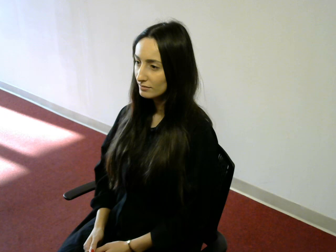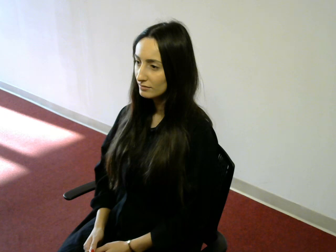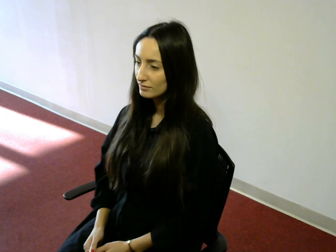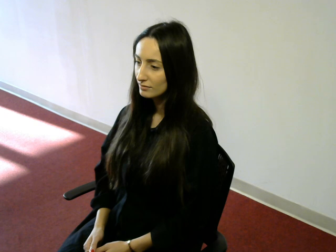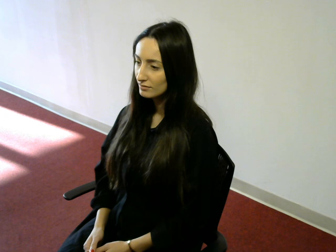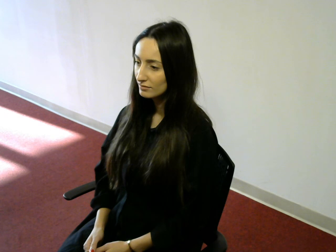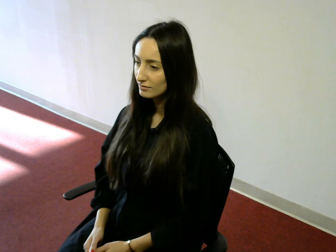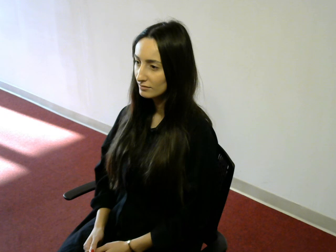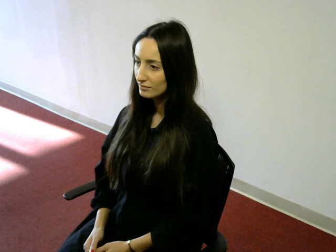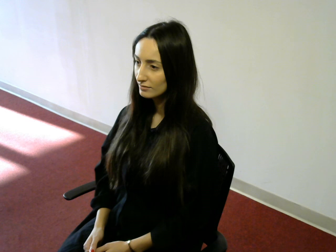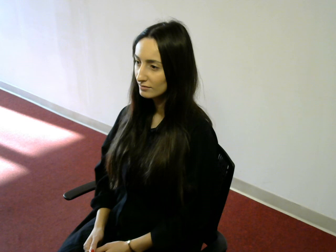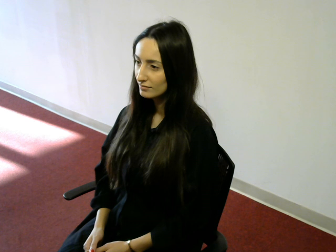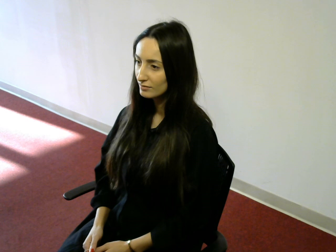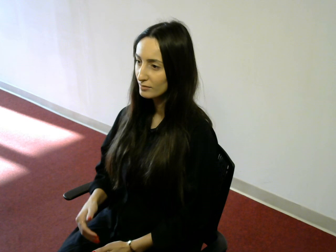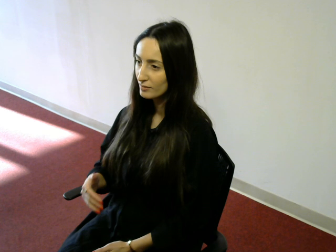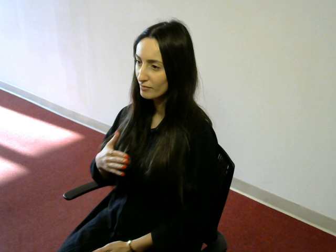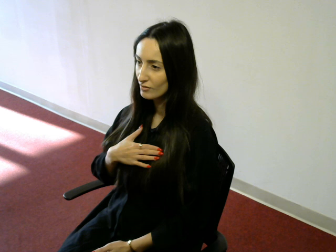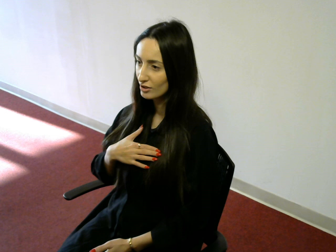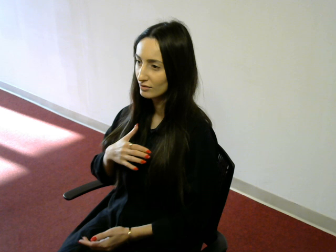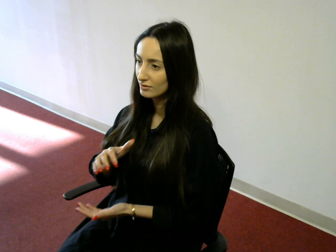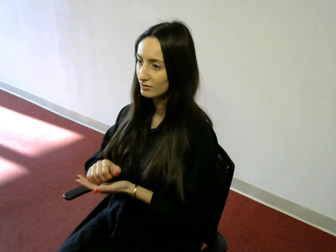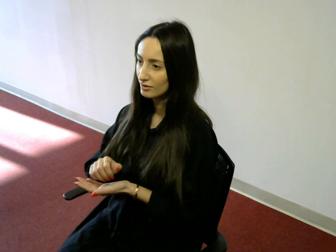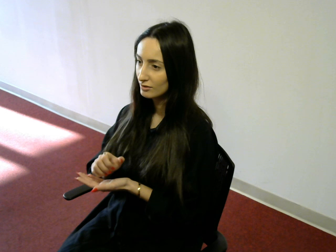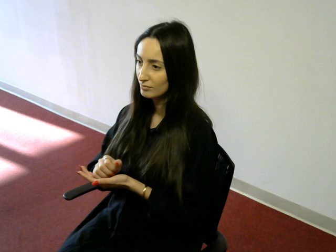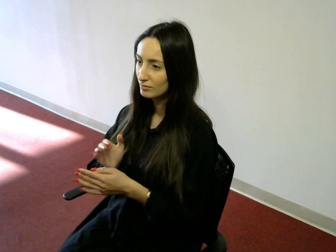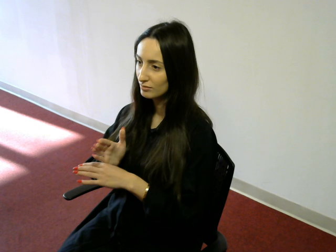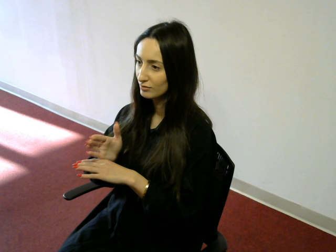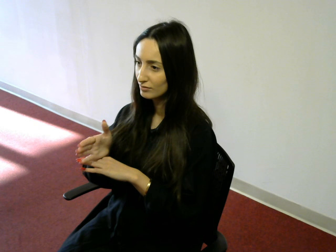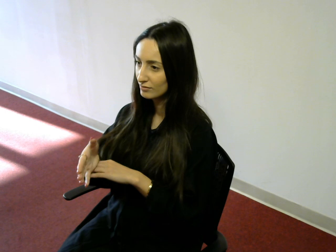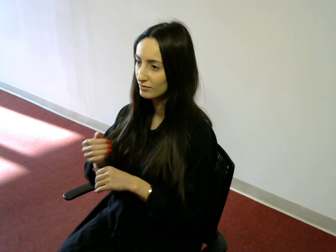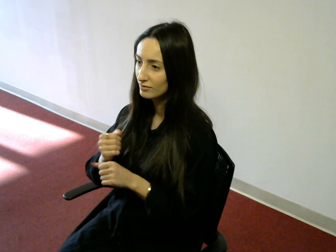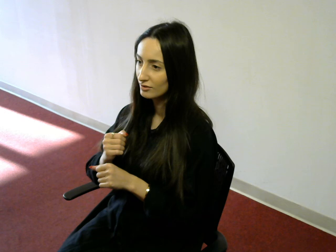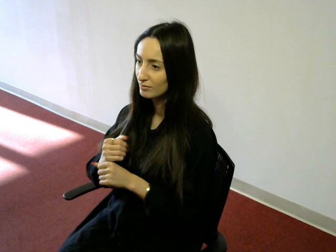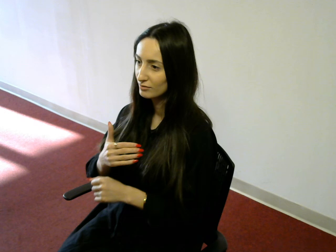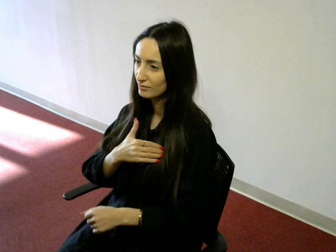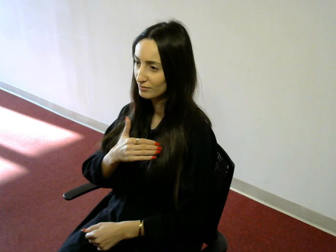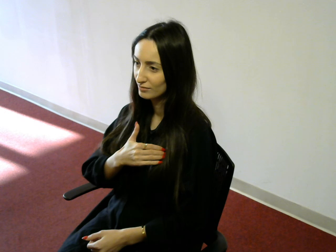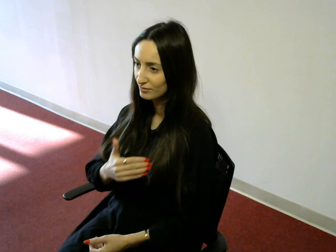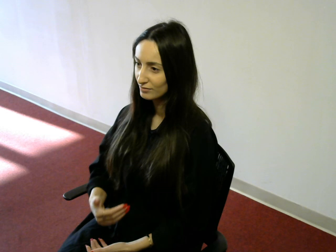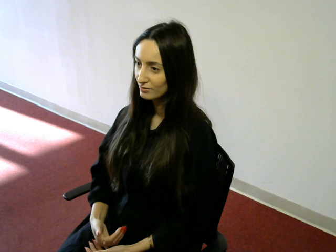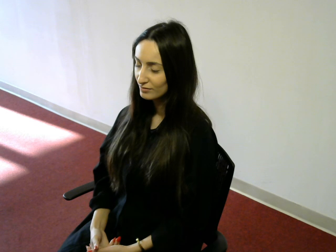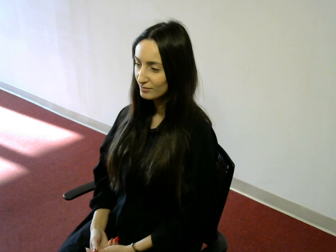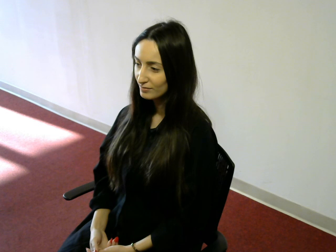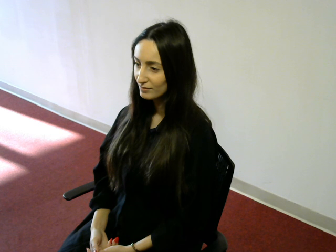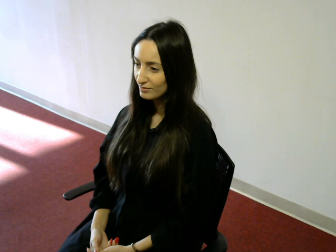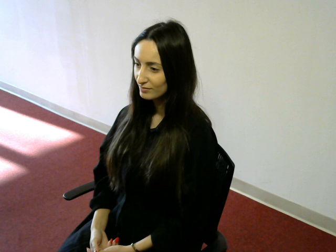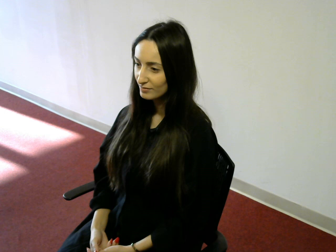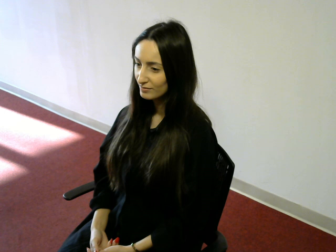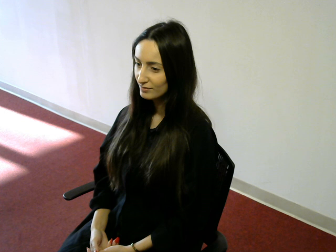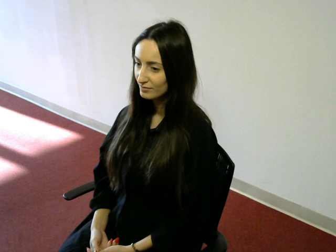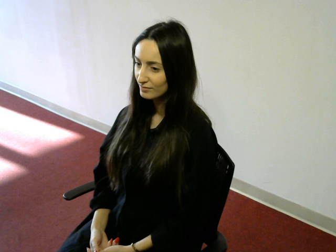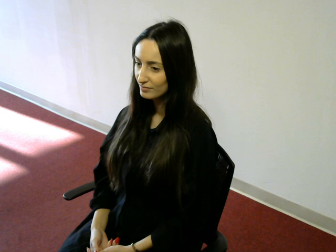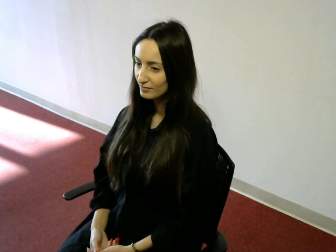Mən məşğulluğa müraciət etmək istəyirəm